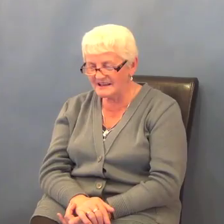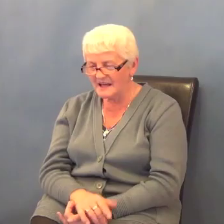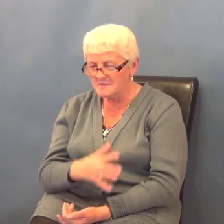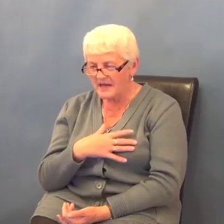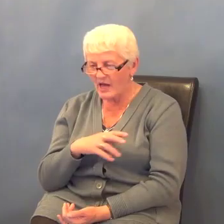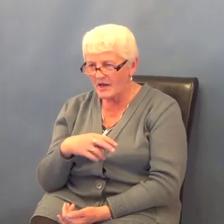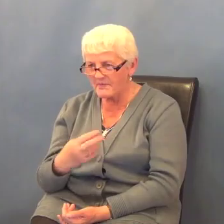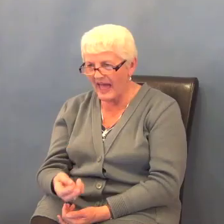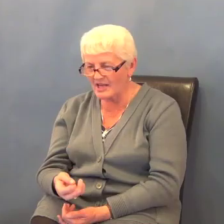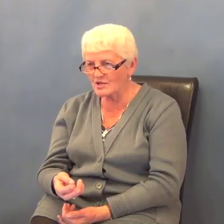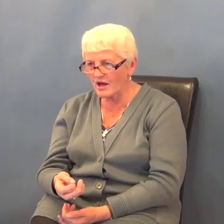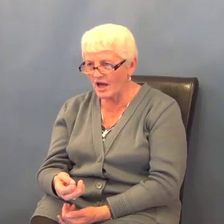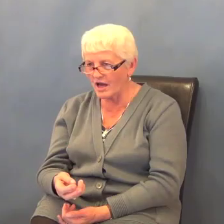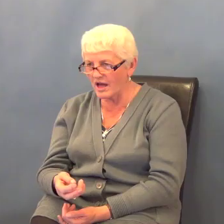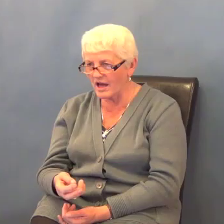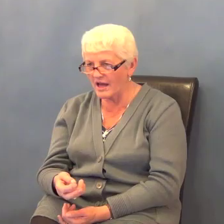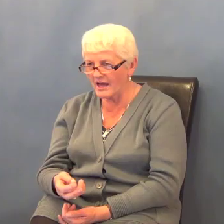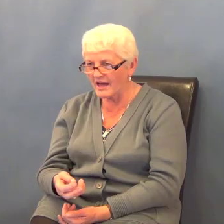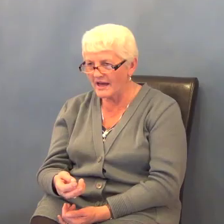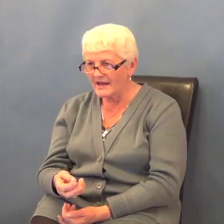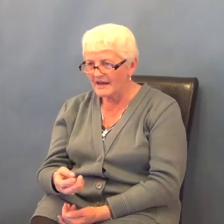Upadł.